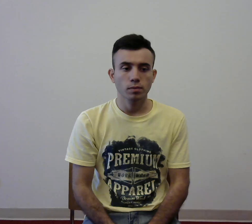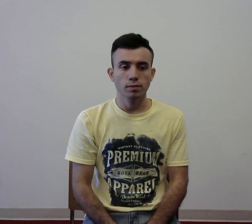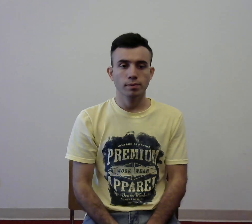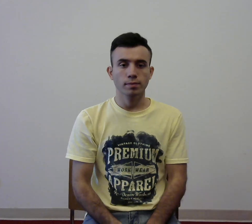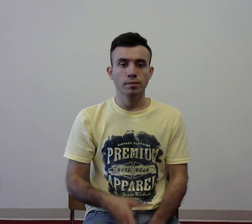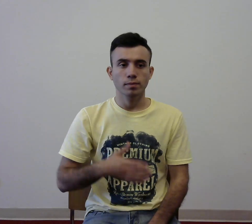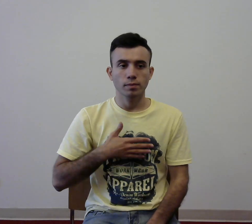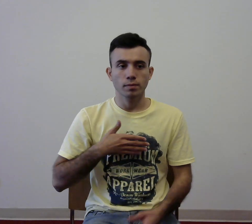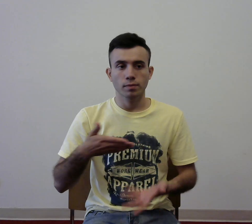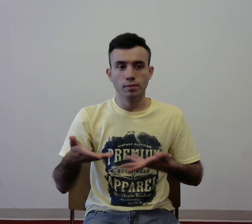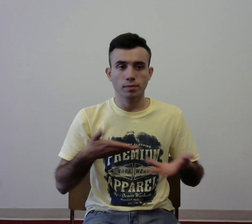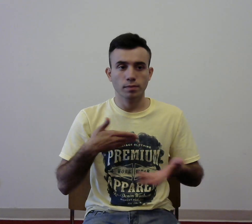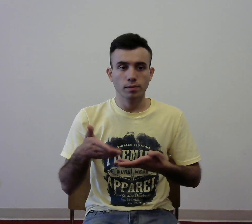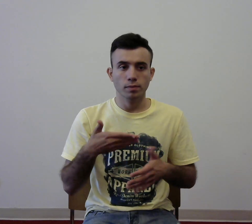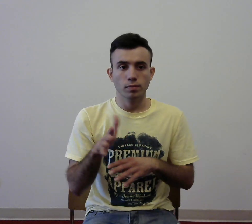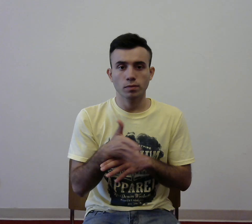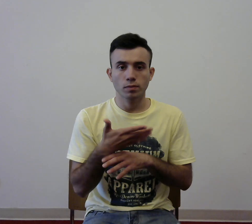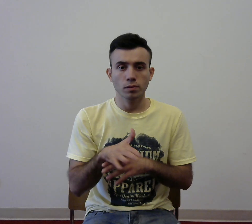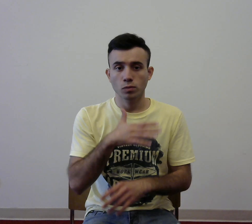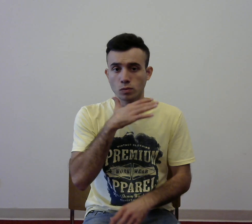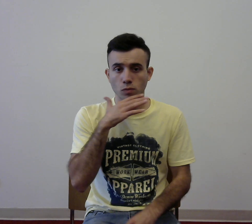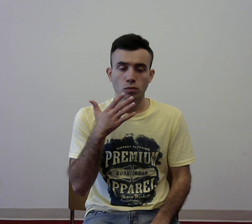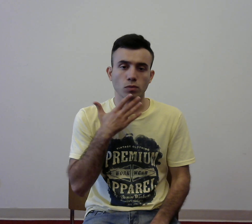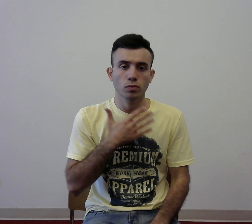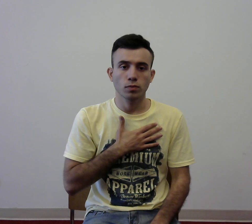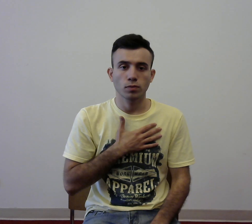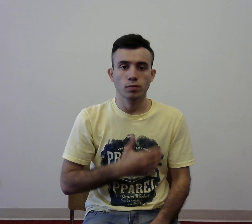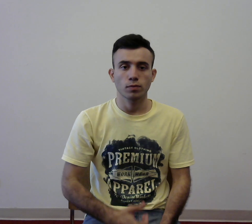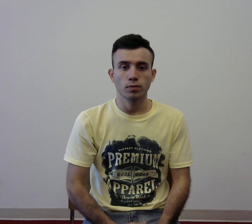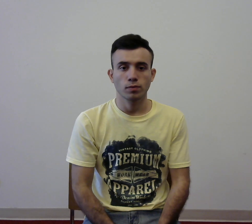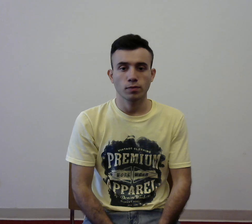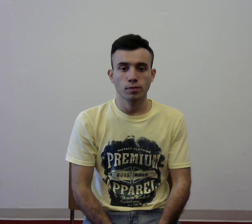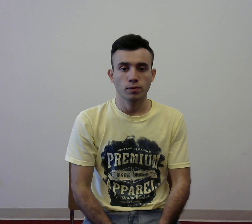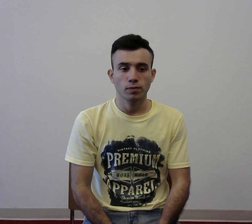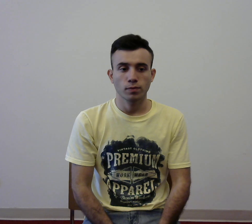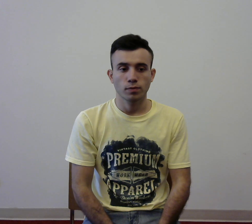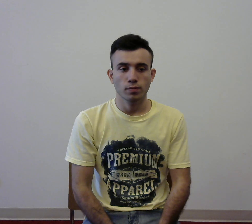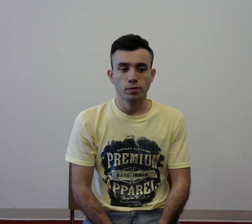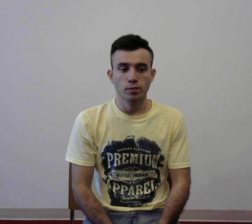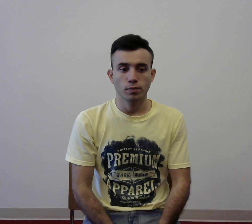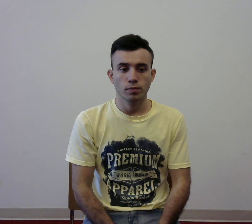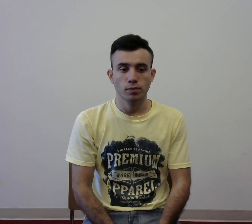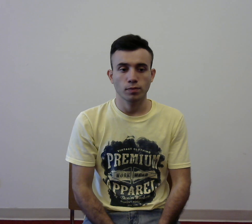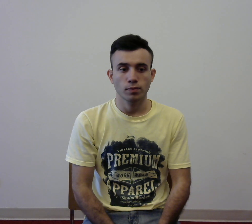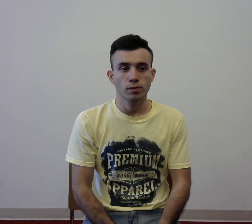Mən piyada gəzməyi çox sevirəm